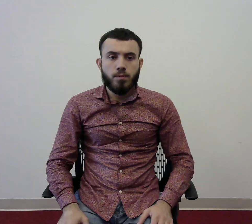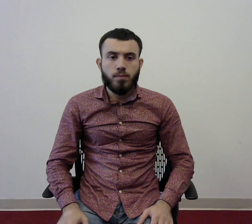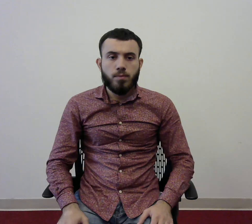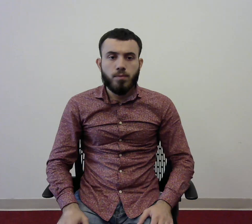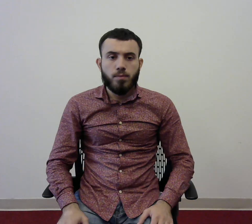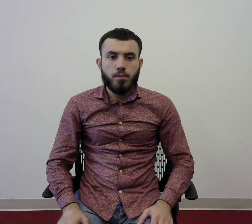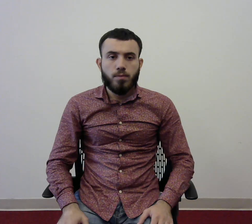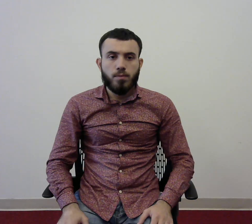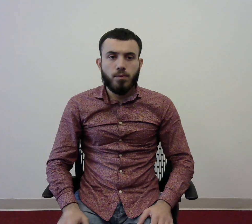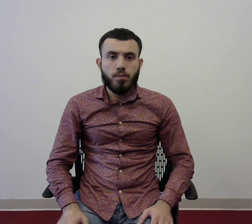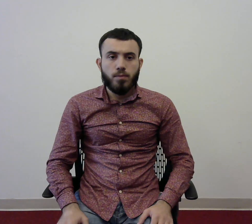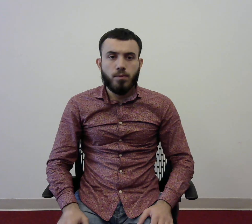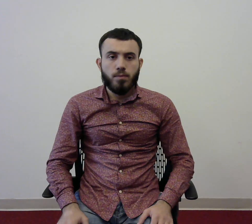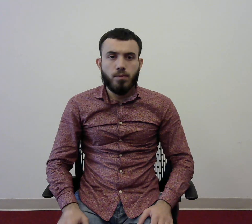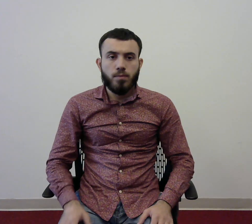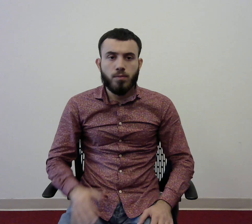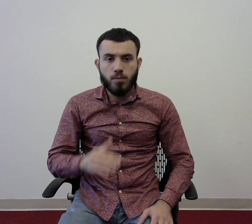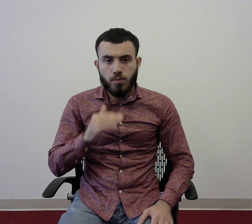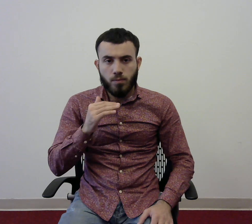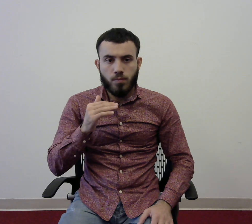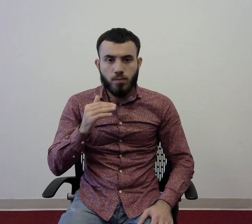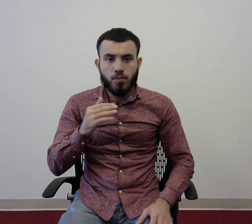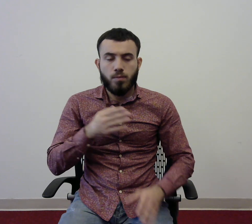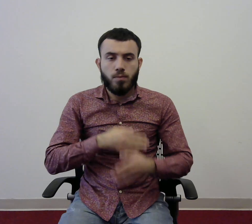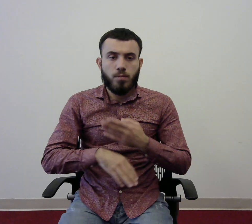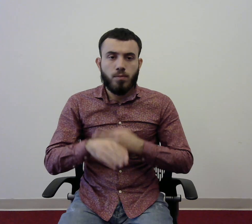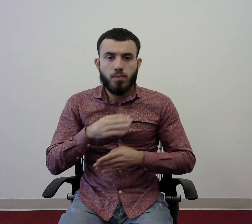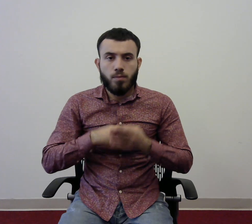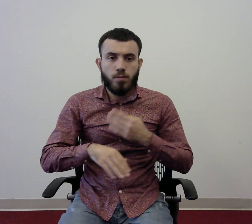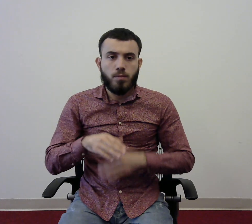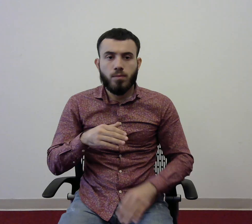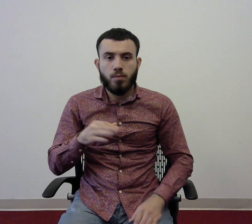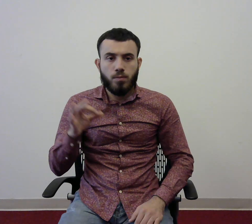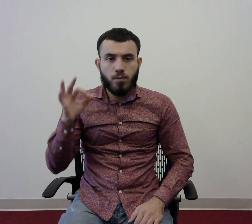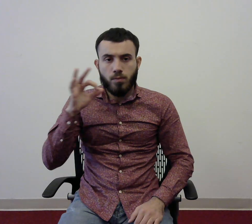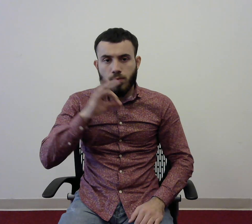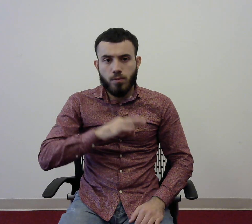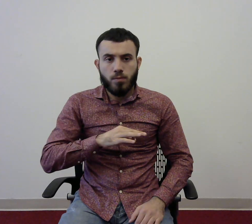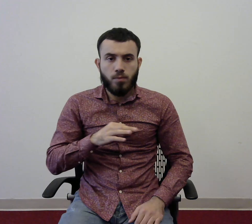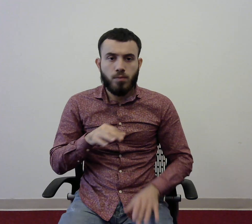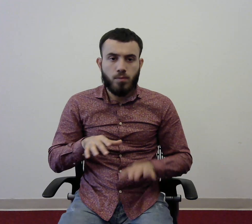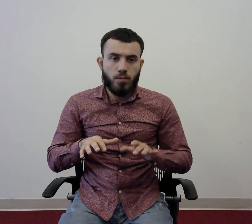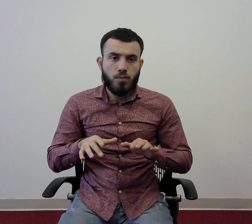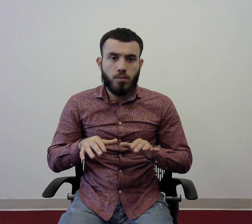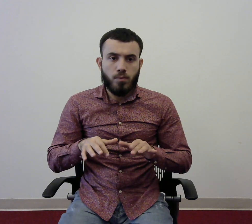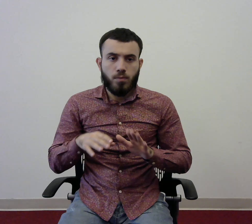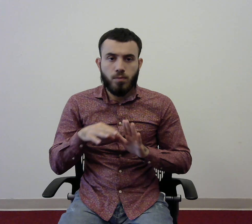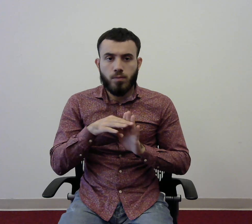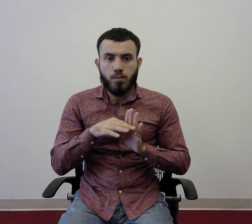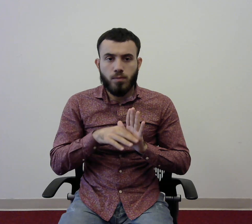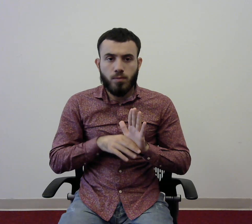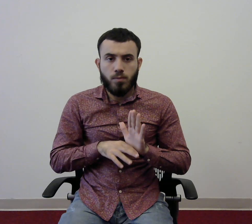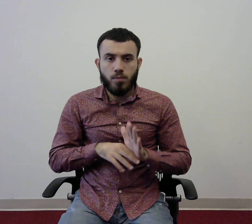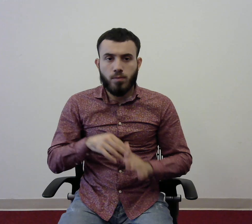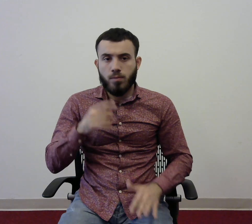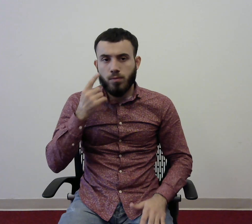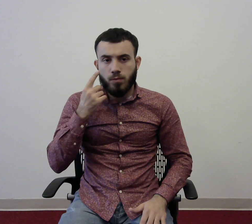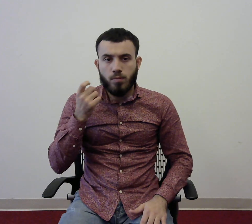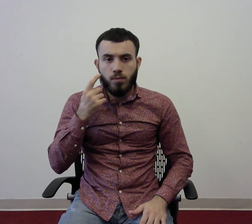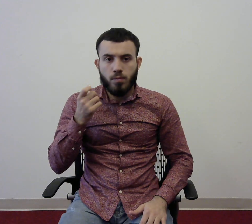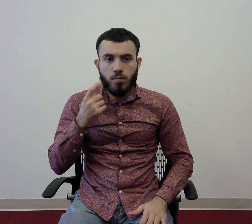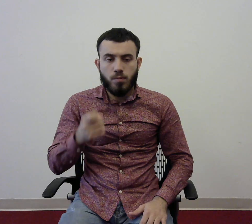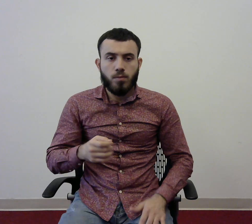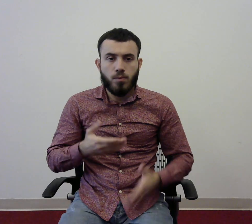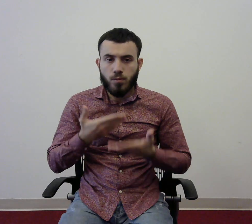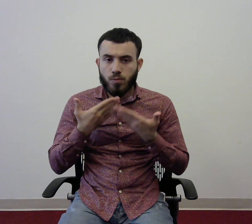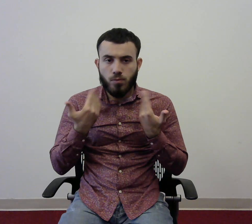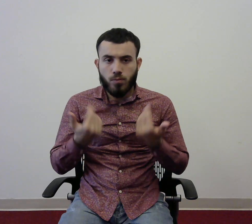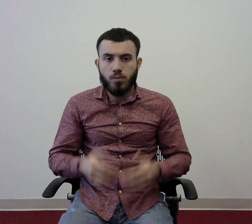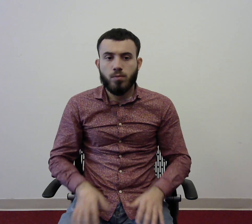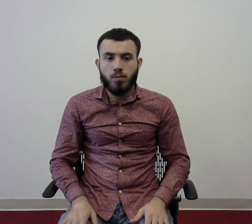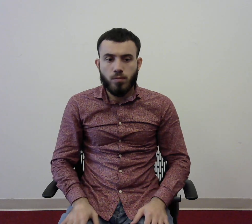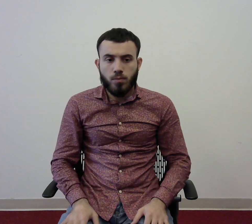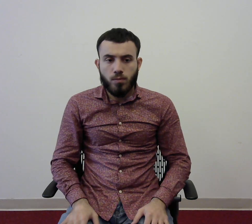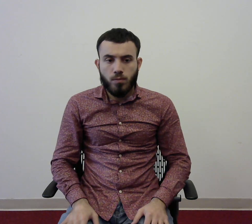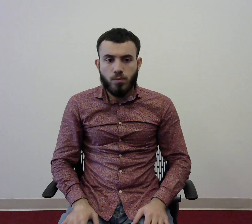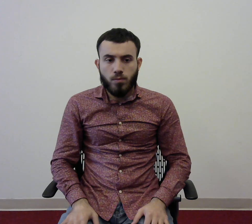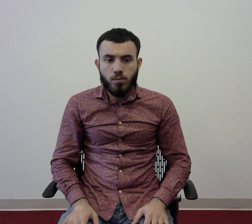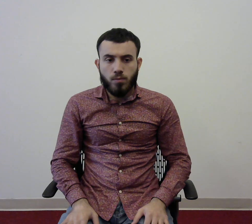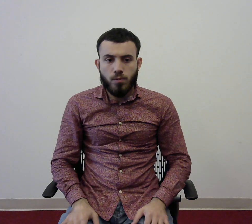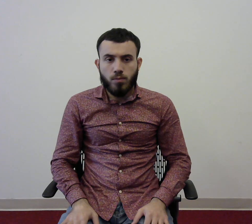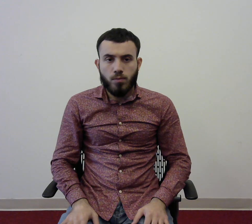Sizin əlilliyiniz haqqınızda sistemdə məlumat yoxdur